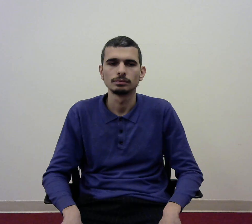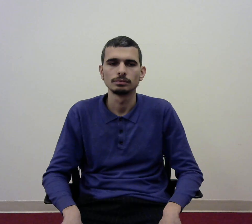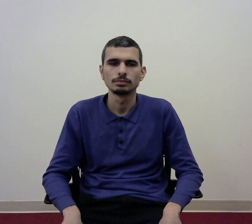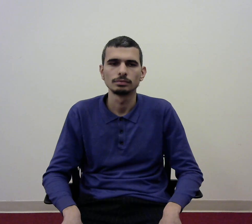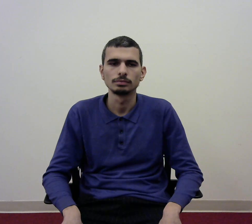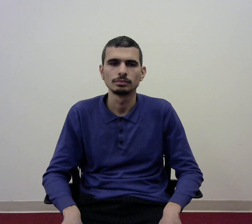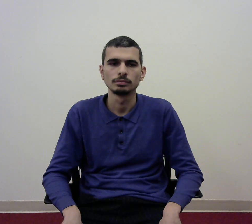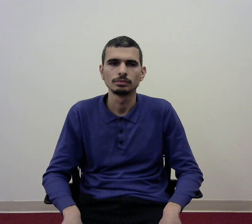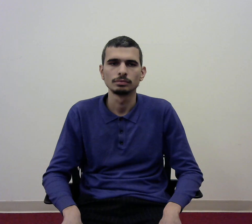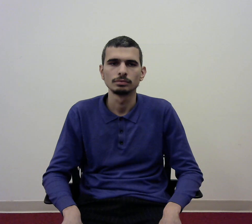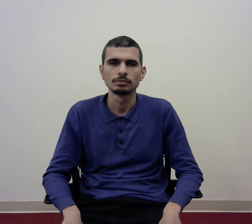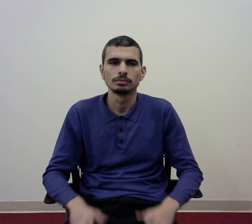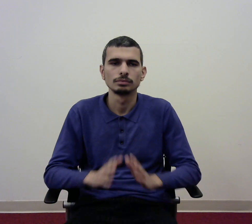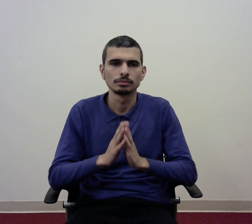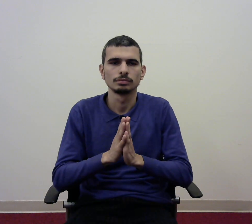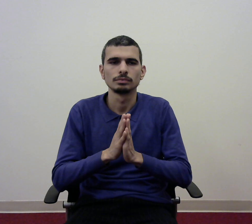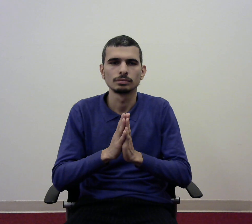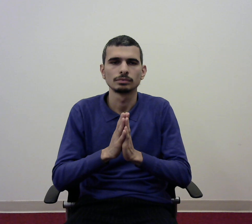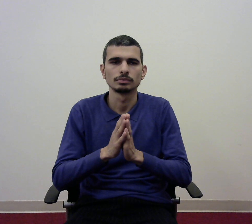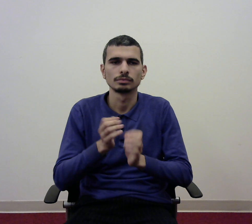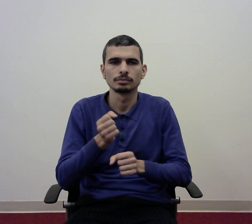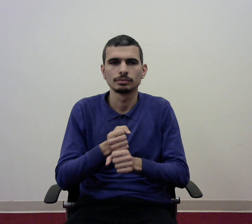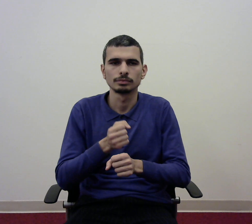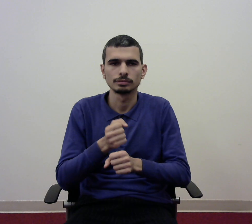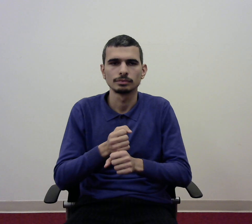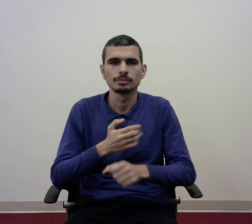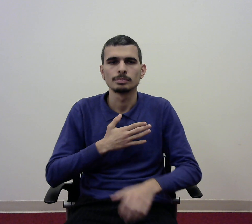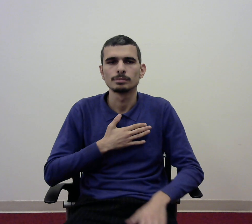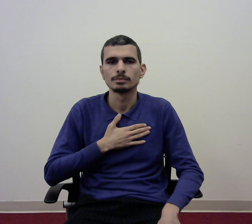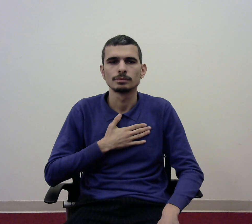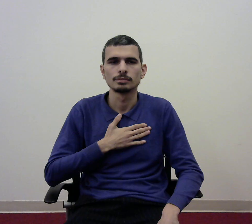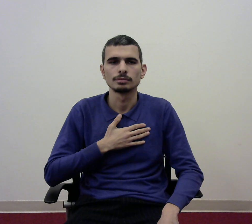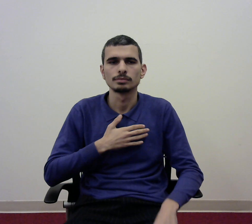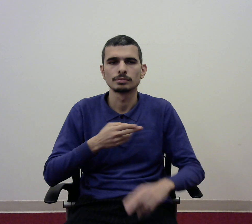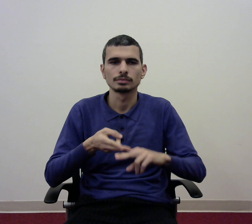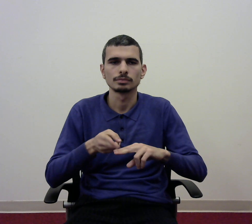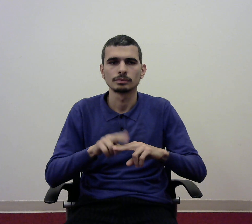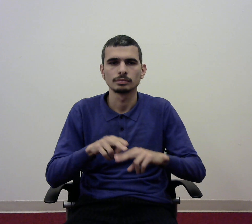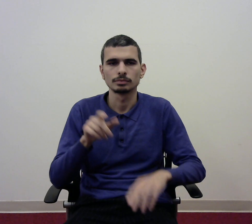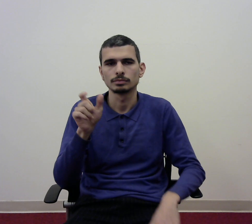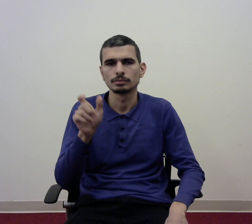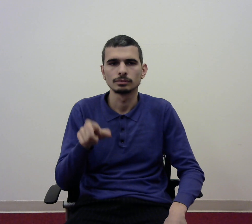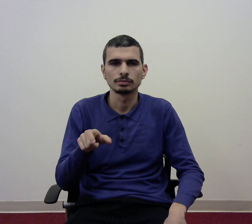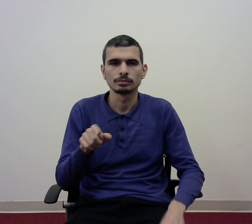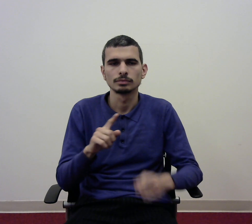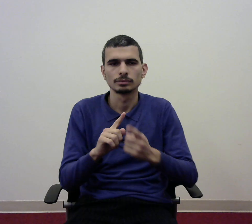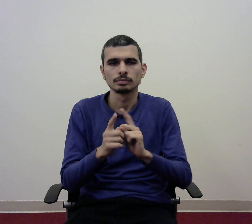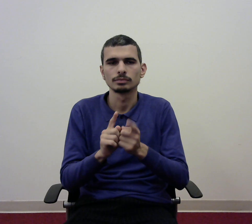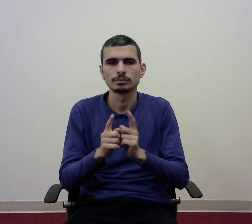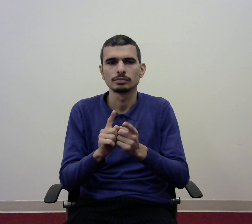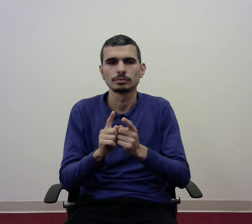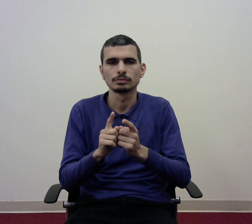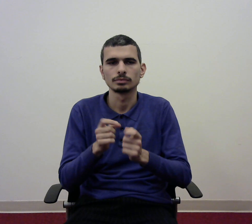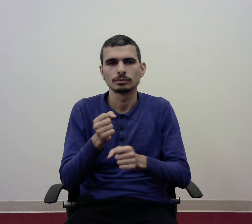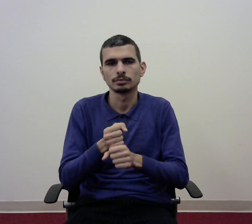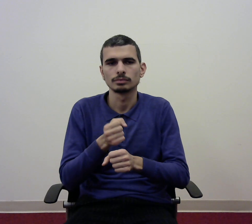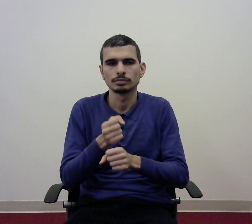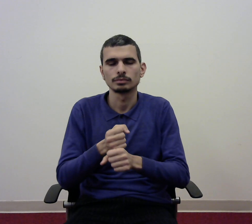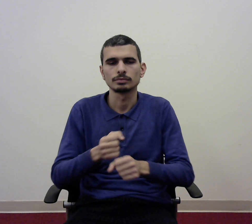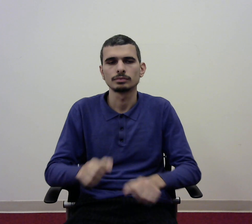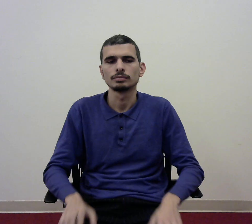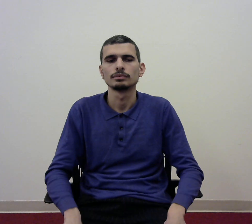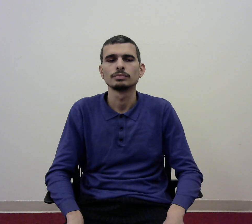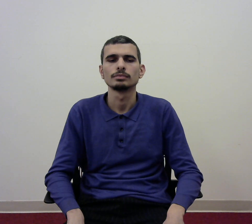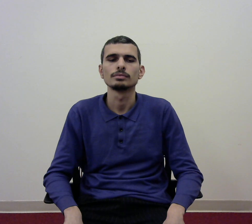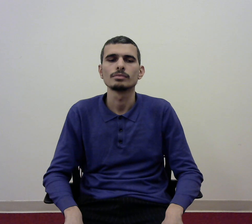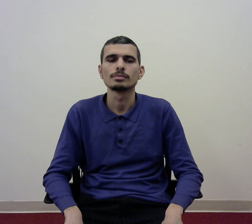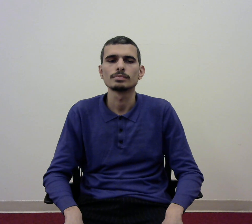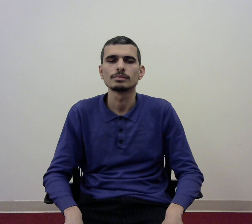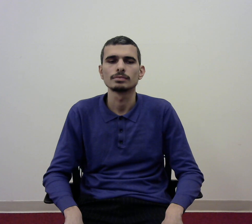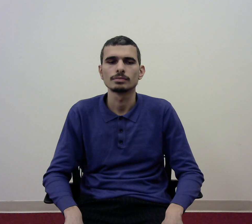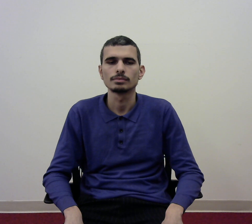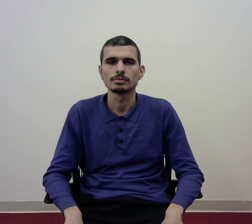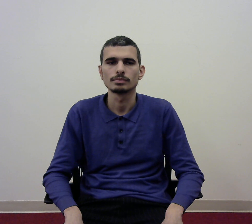Xahiş edirəm, mənə bu şeiri tərcümə edin